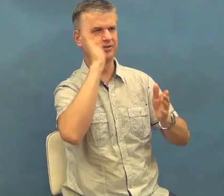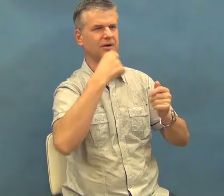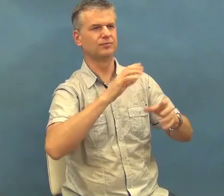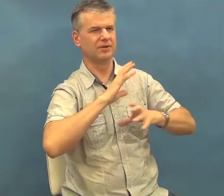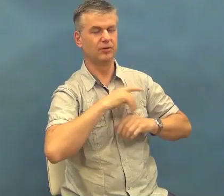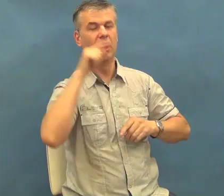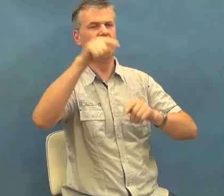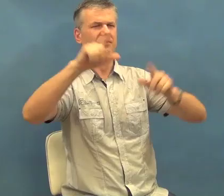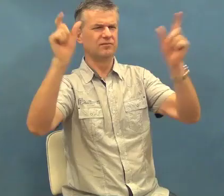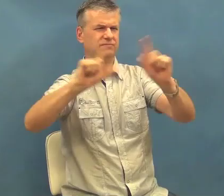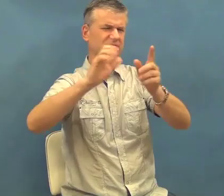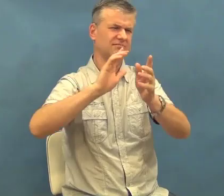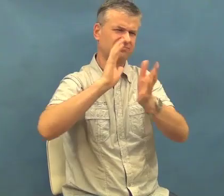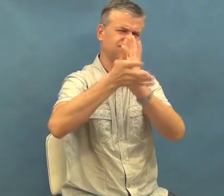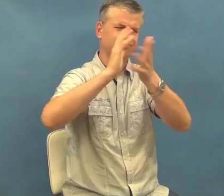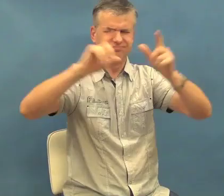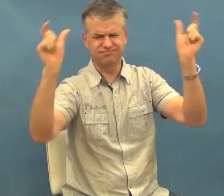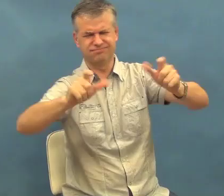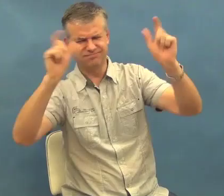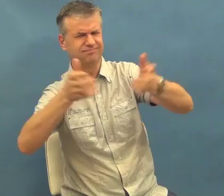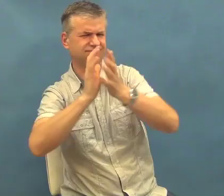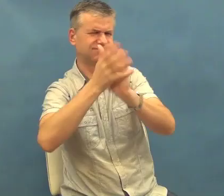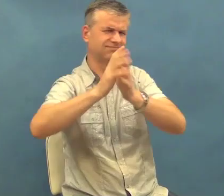Impreza trwa dalej, migają, imprezują.